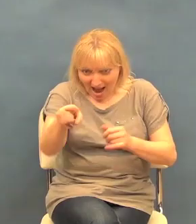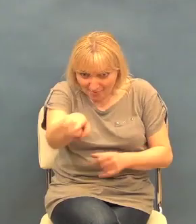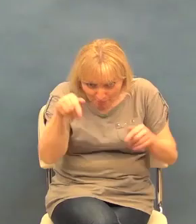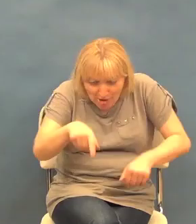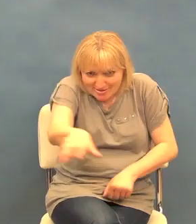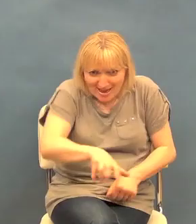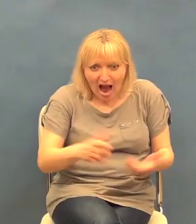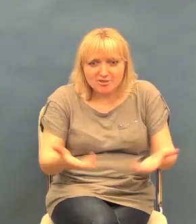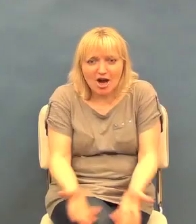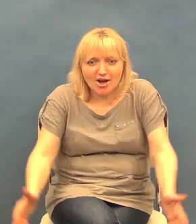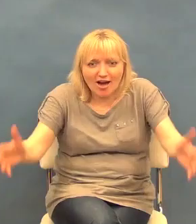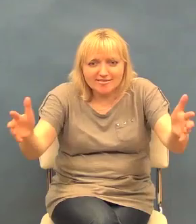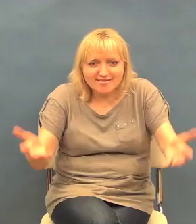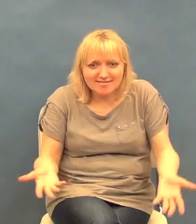Może to oni ukradli, ale gdzie jest kosz?